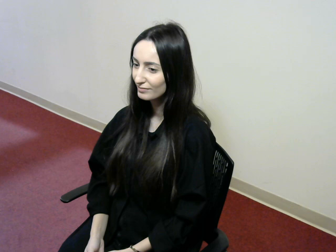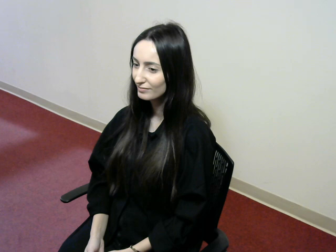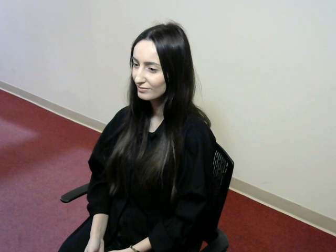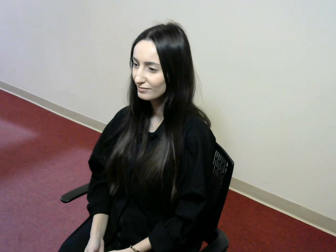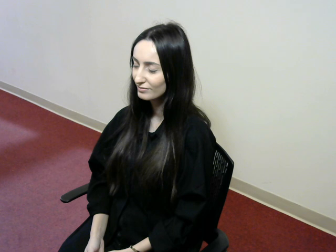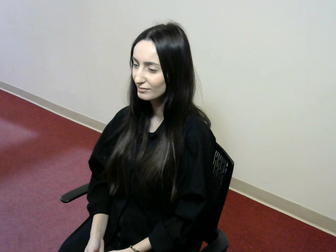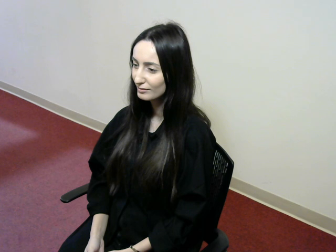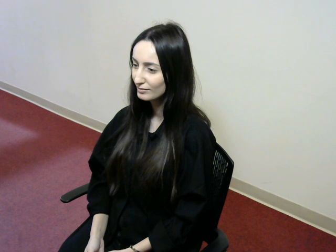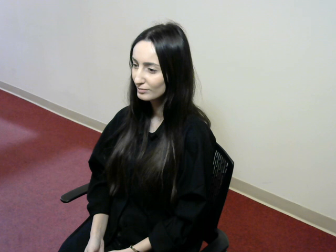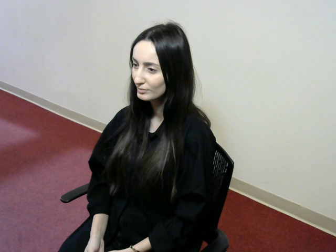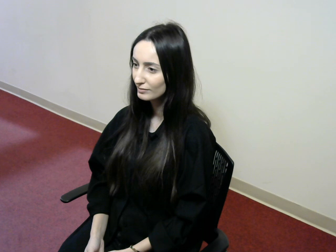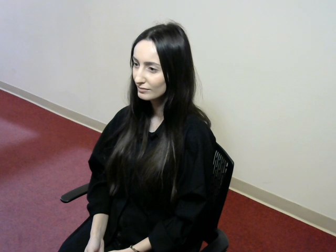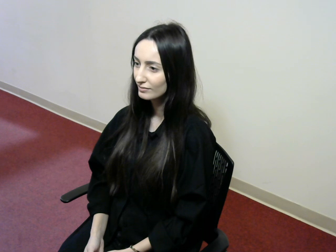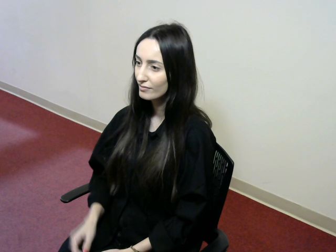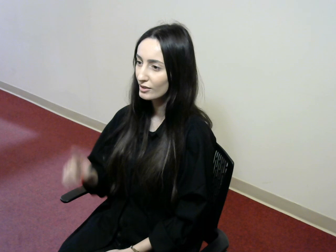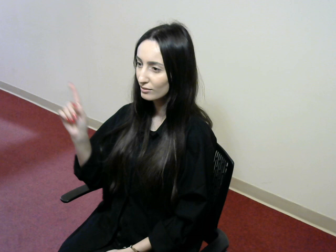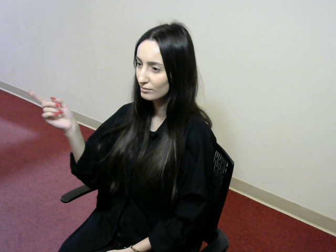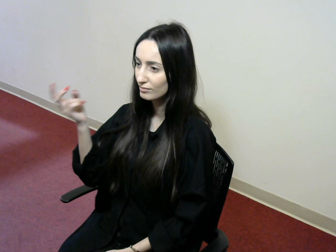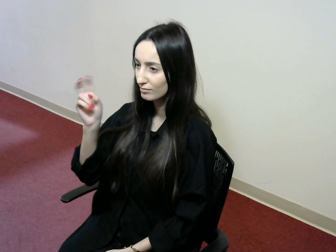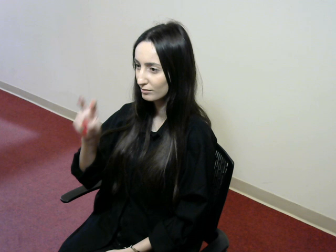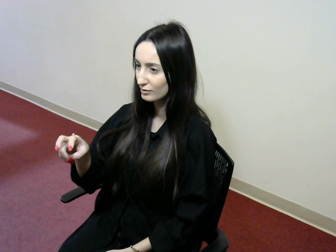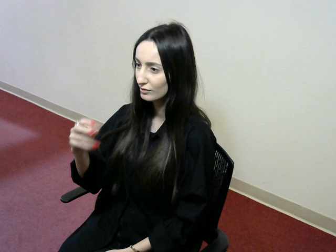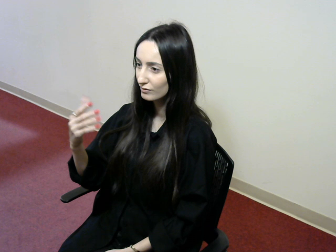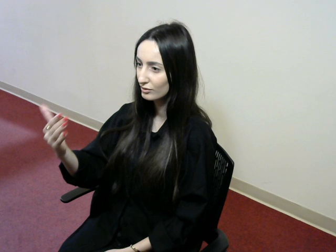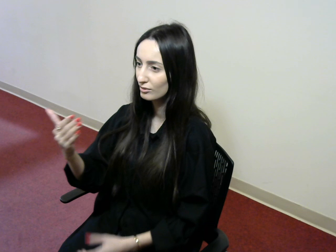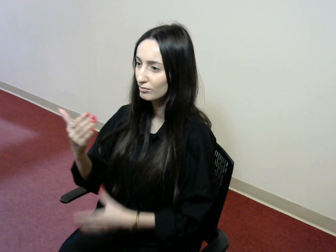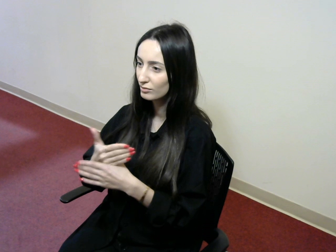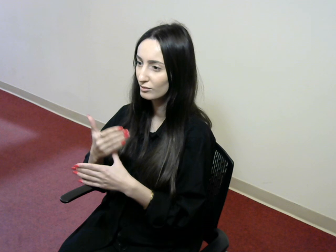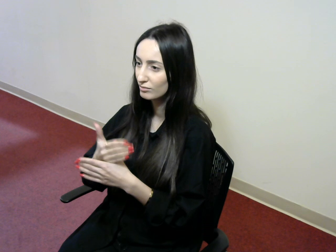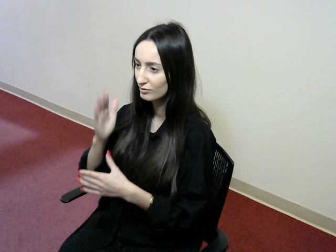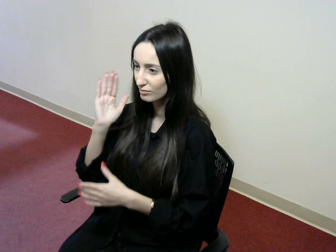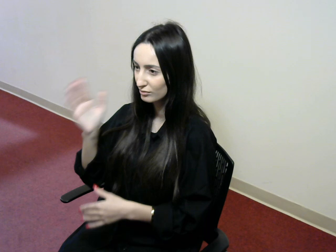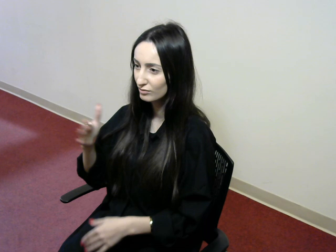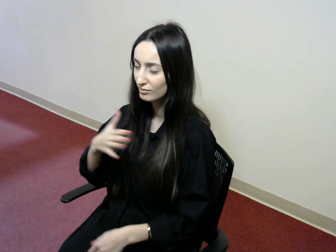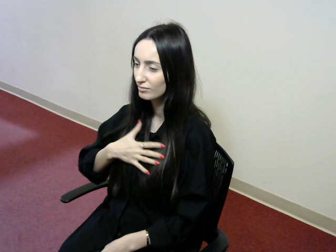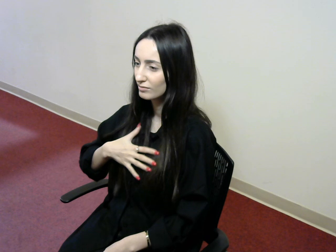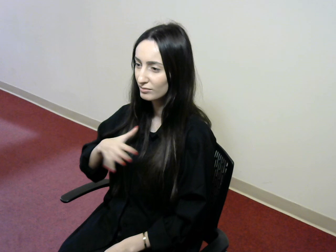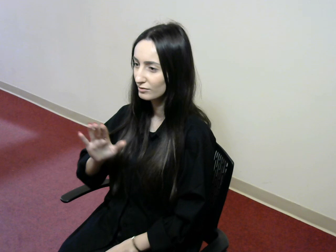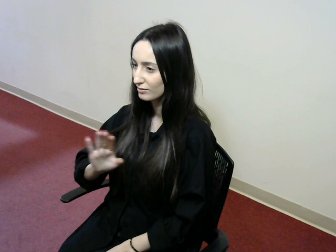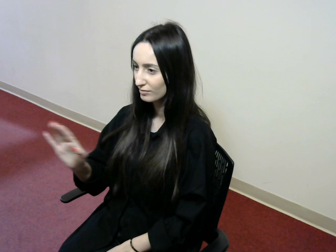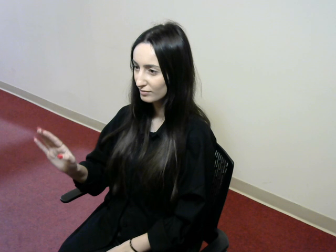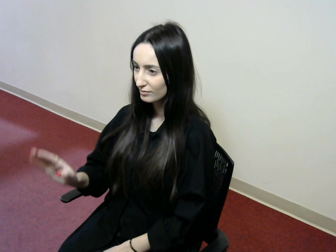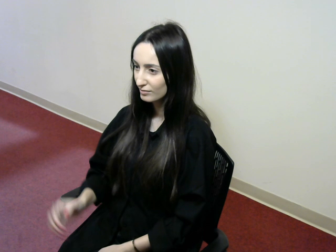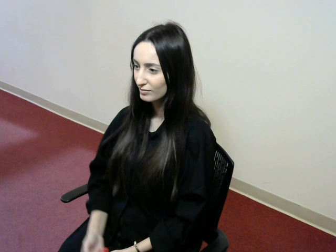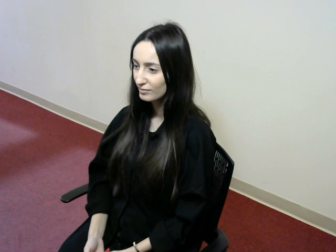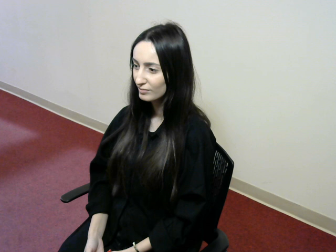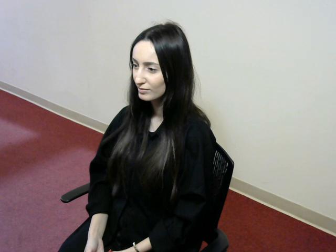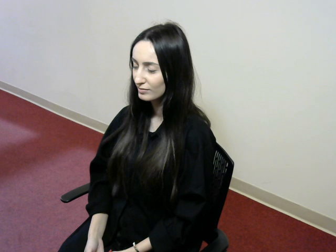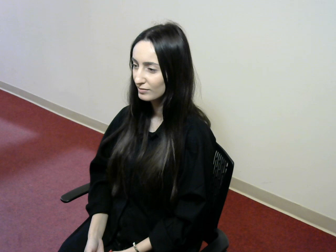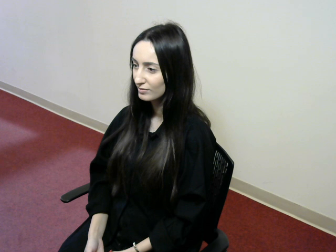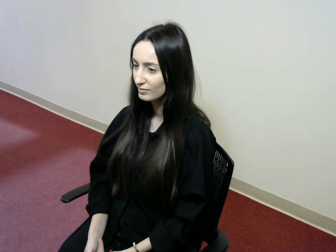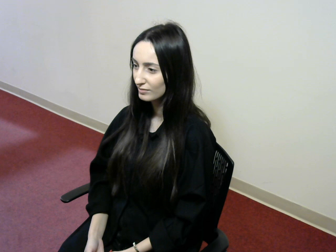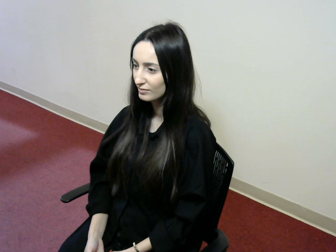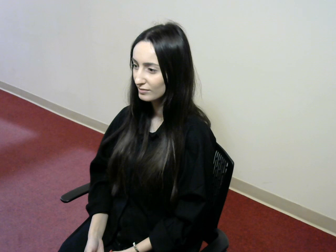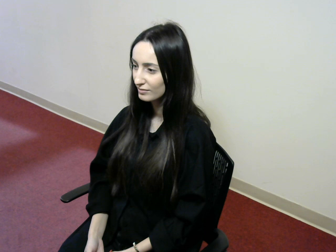O gəlib sizə kömək edəcək, narahat olmayın